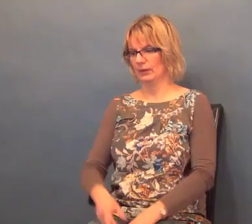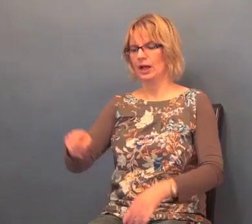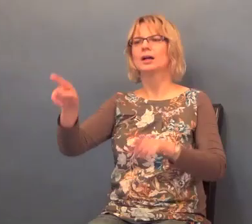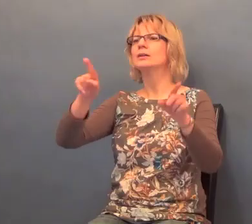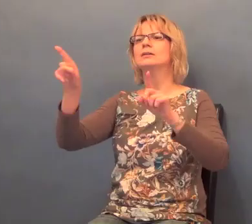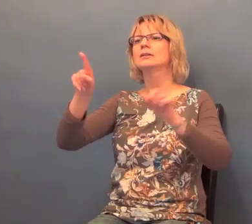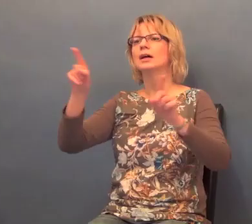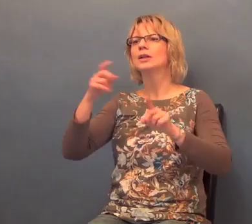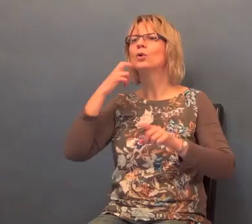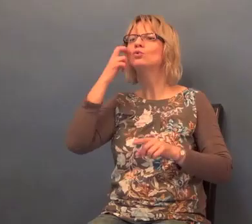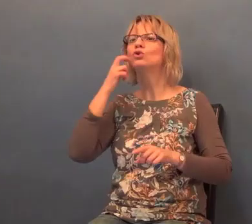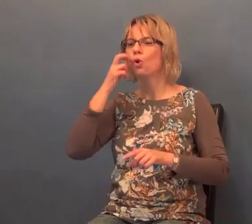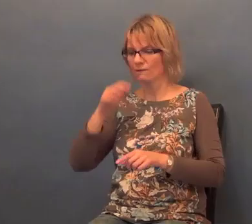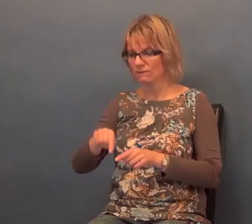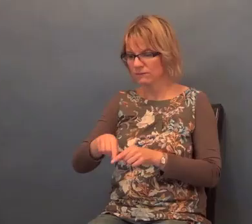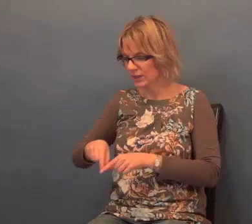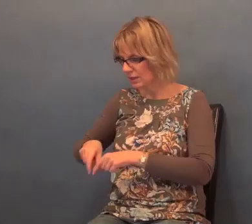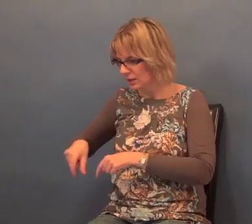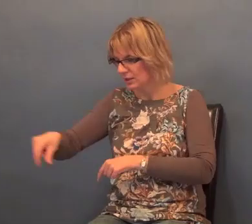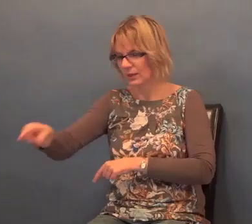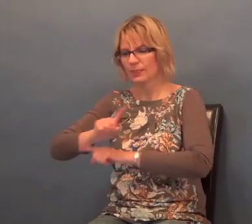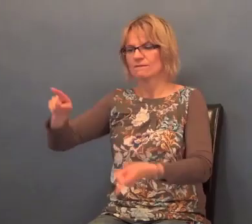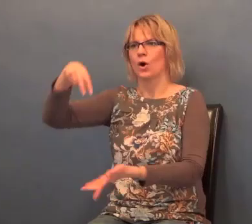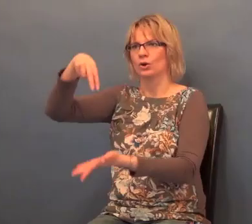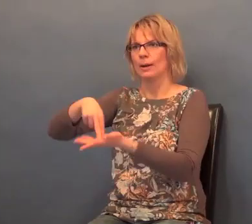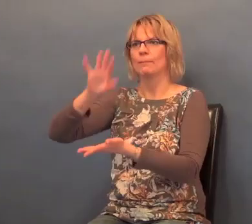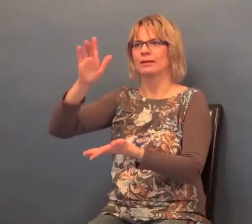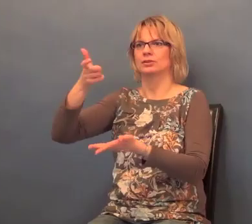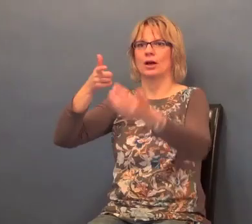To oznacza, że na różowym znaku nie wolno stać, bo może się coś przydarzyć.